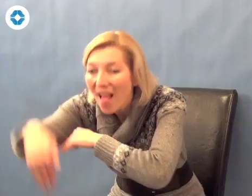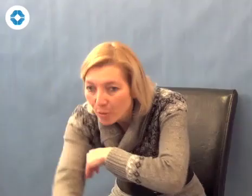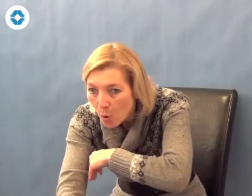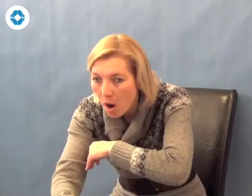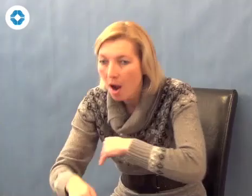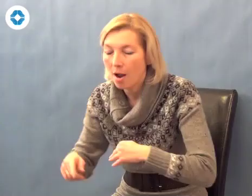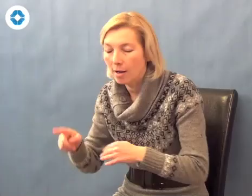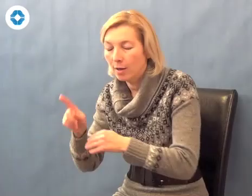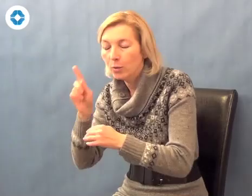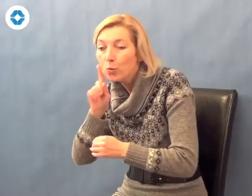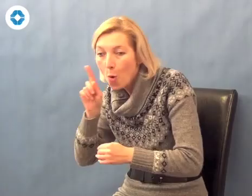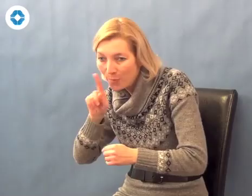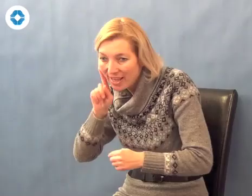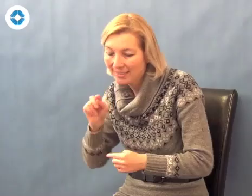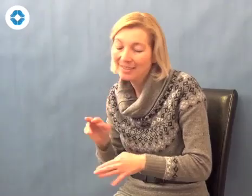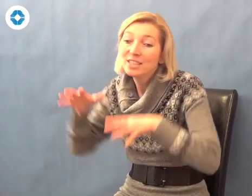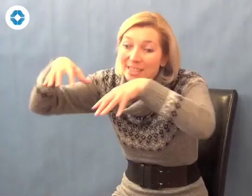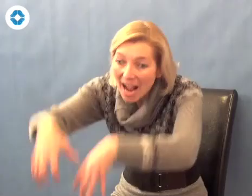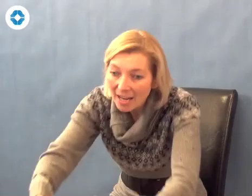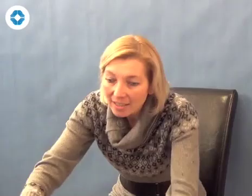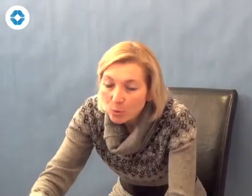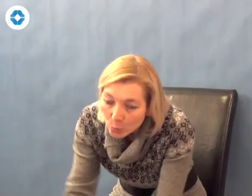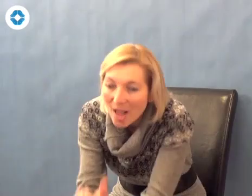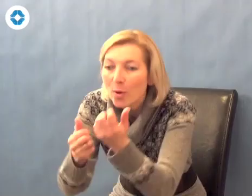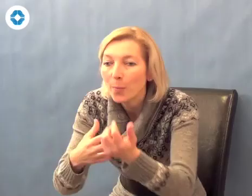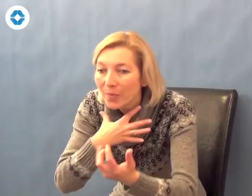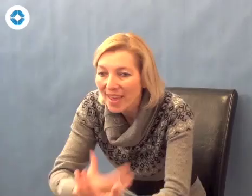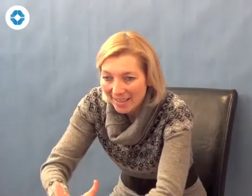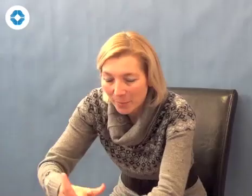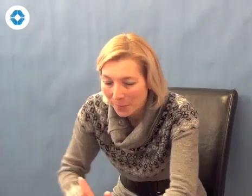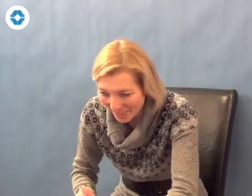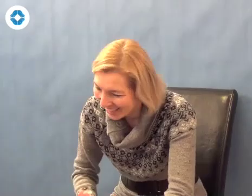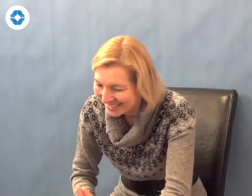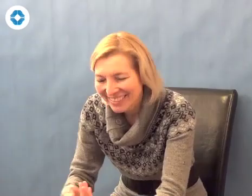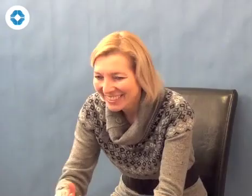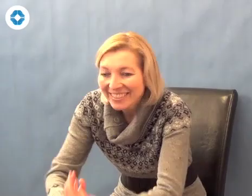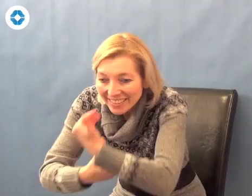Chłopiec wyskoczył za nim i go uratował.